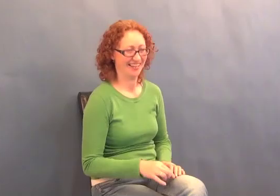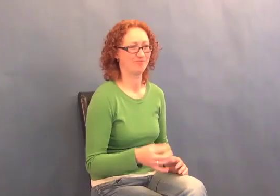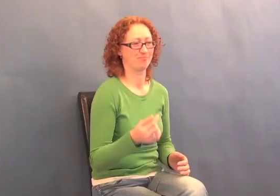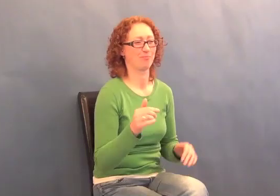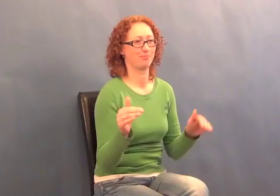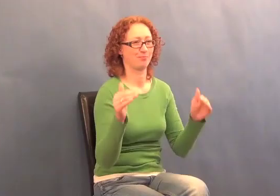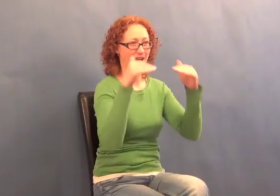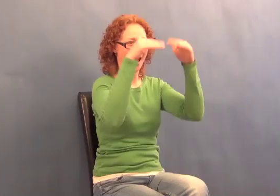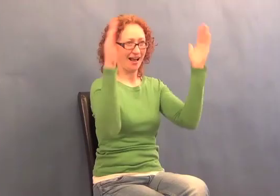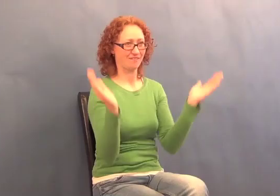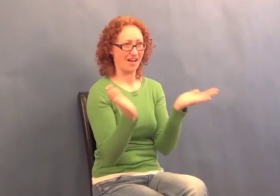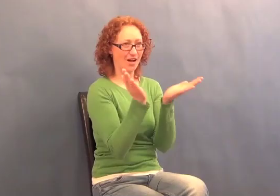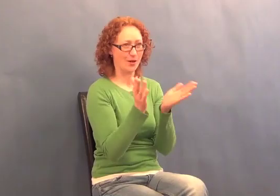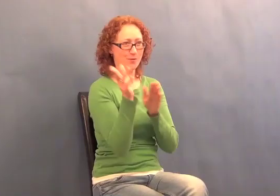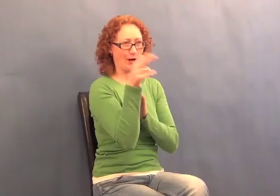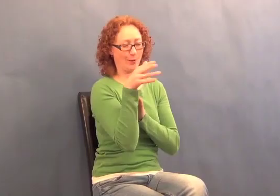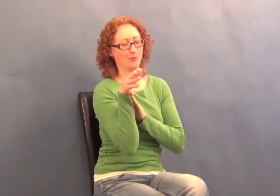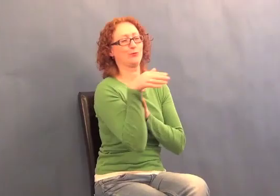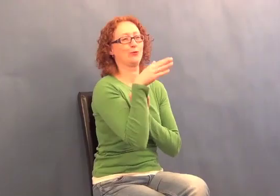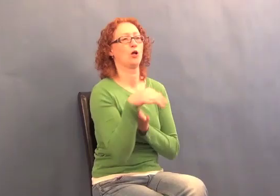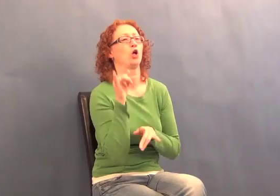W akwarium pływa ryba.